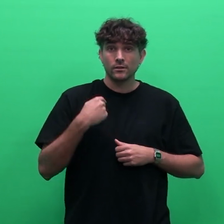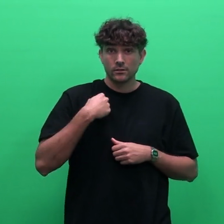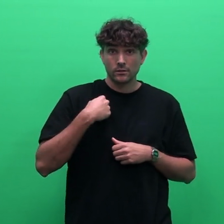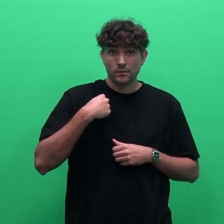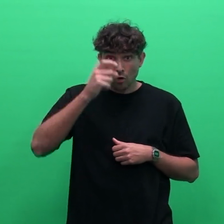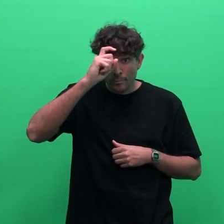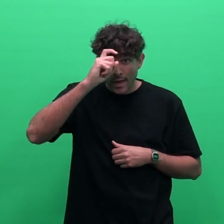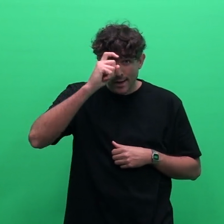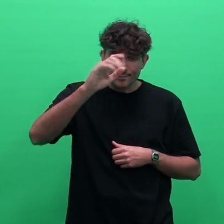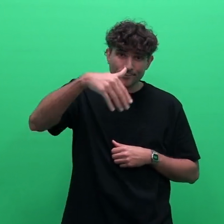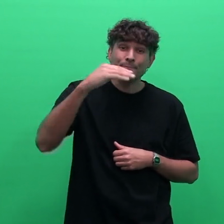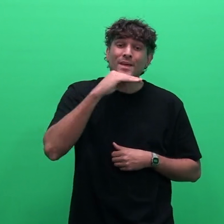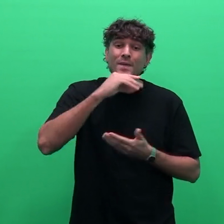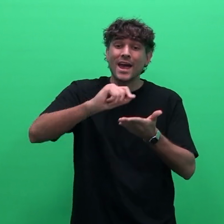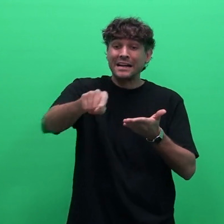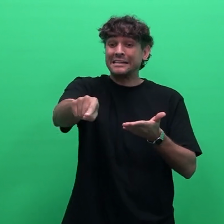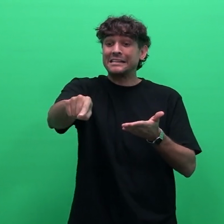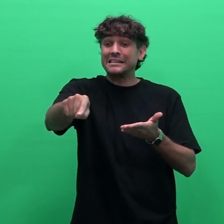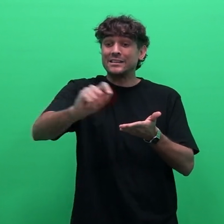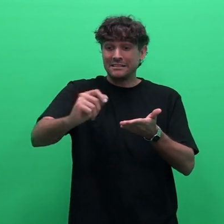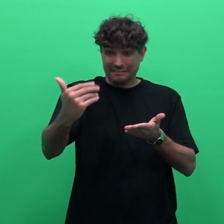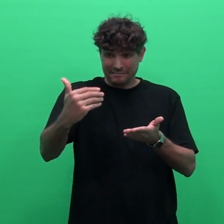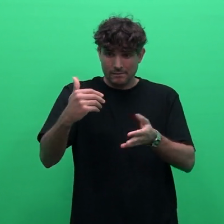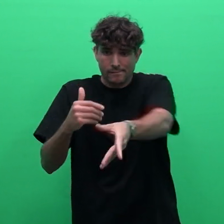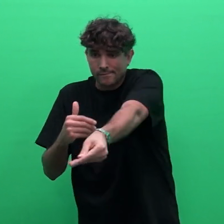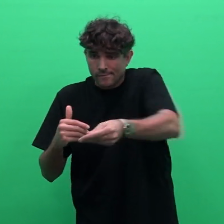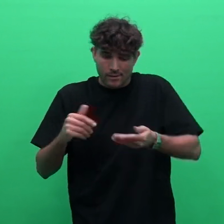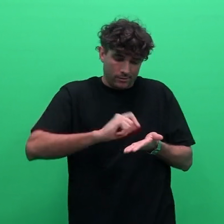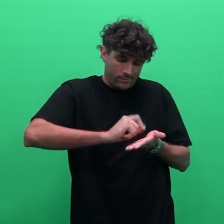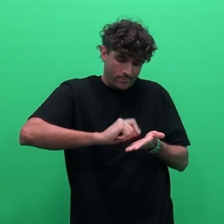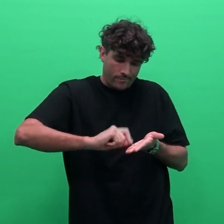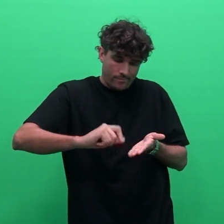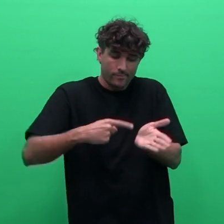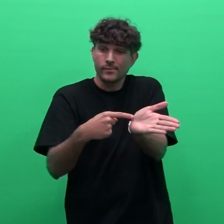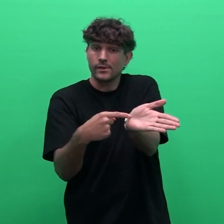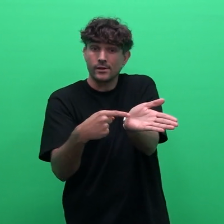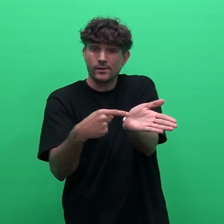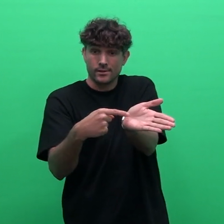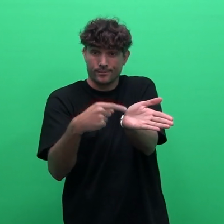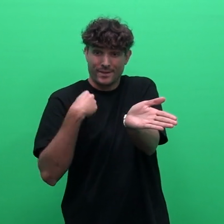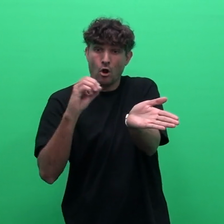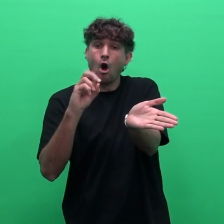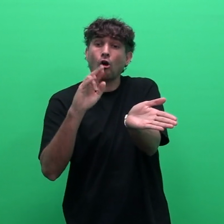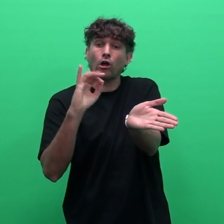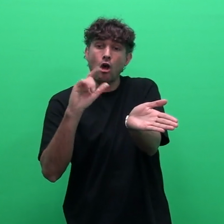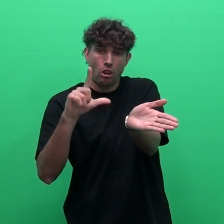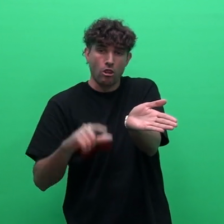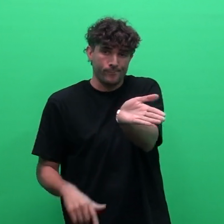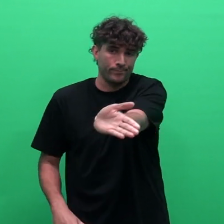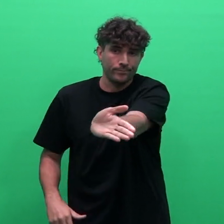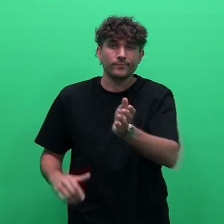El meu nom? Dona'm un paper, dona'm aquell paper d'allà i l'escric. És aquest el meu nom, Oriol.